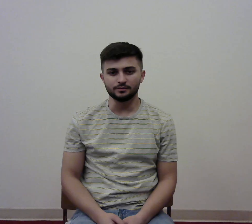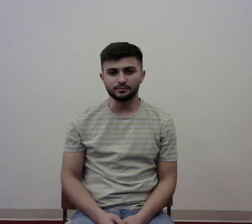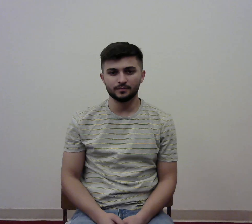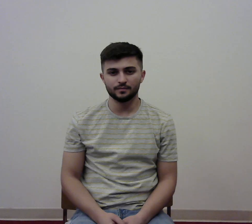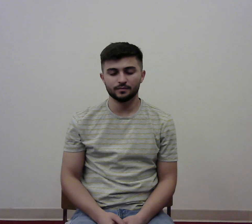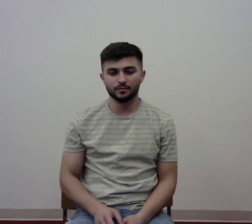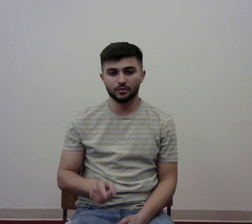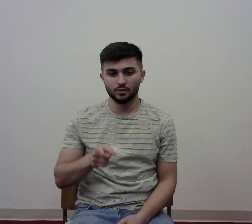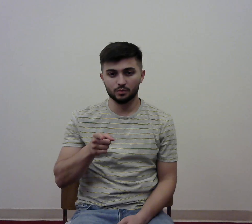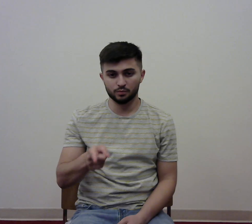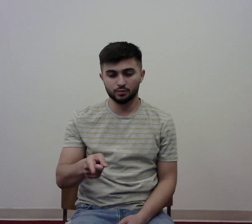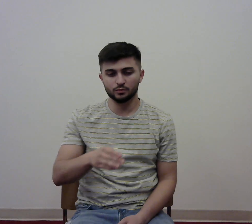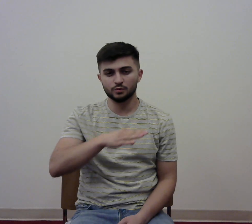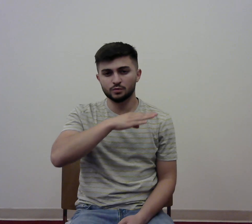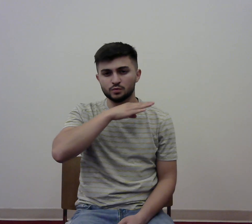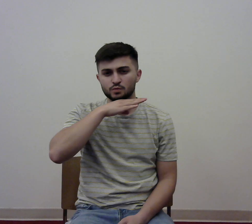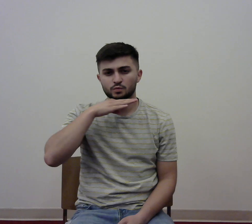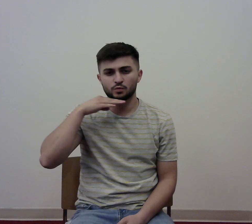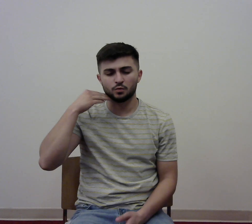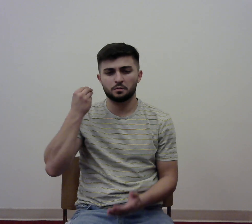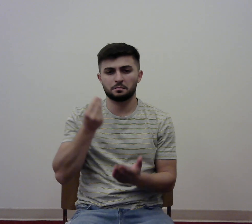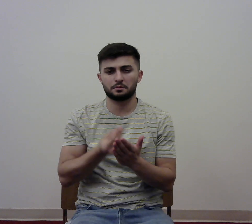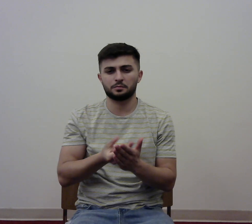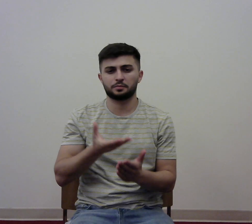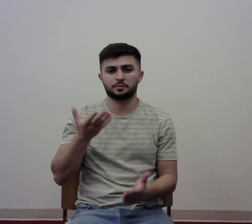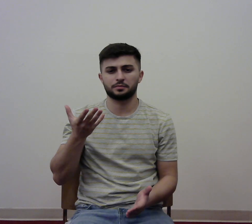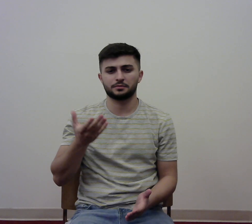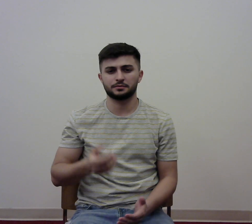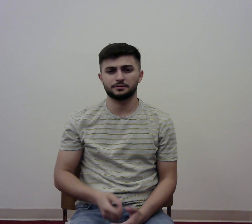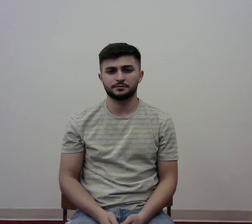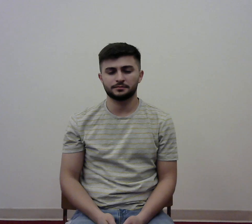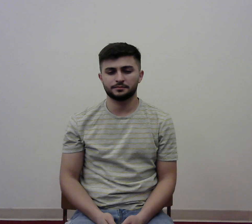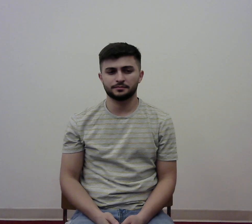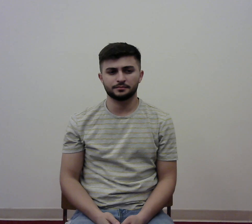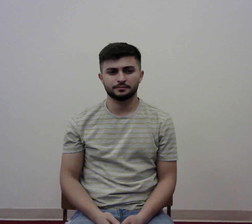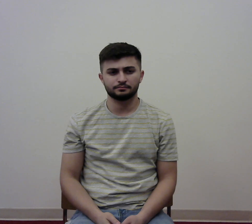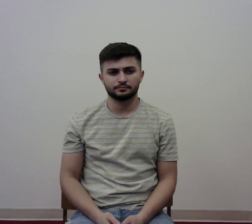Bu çox bahadır